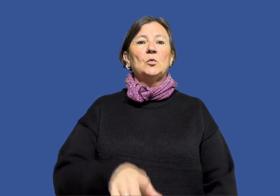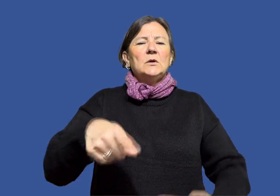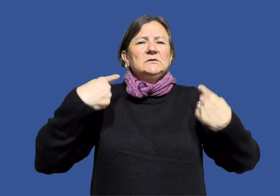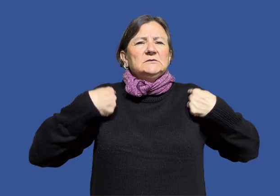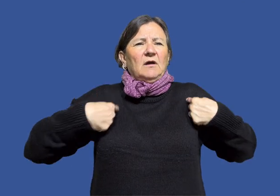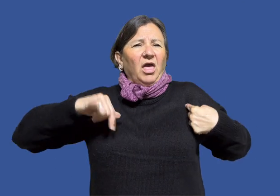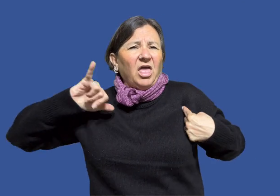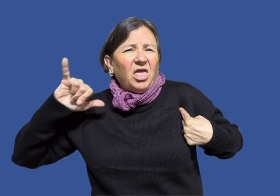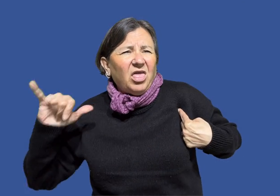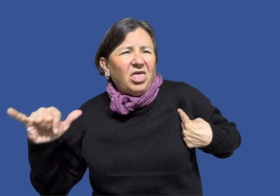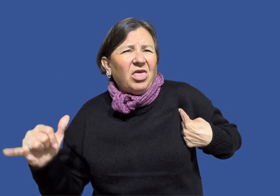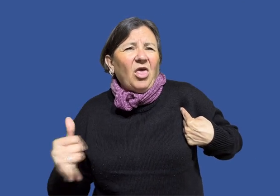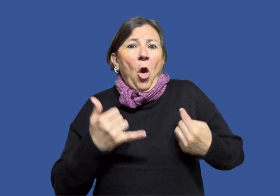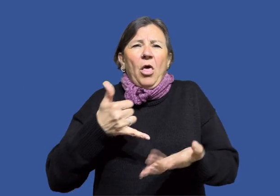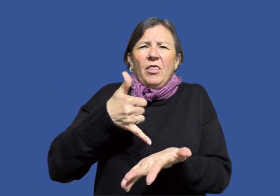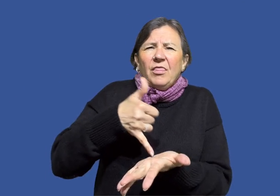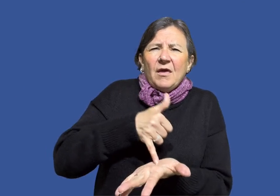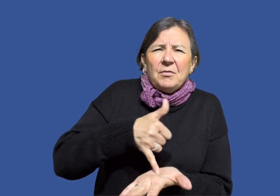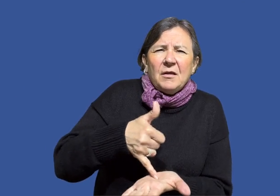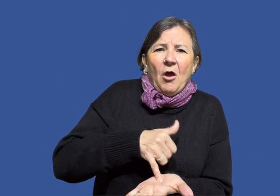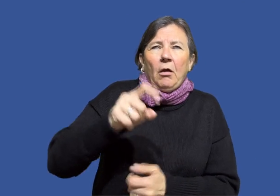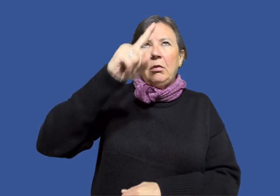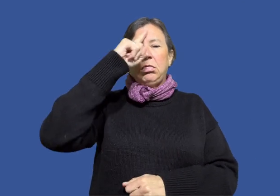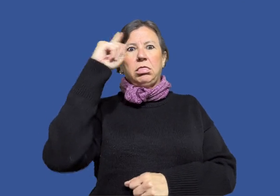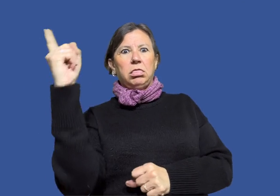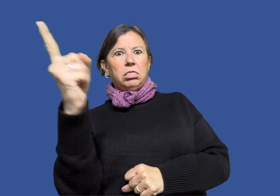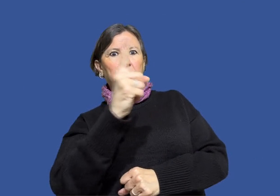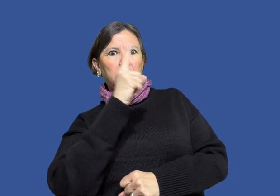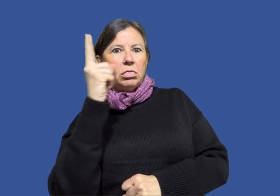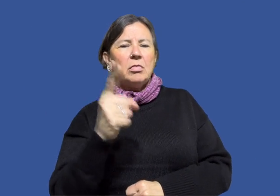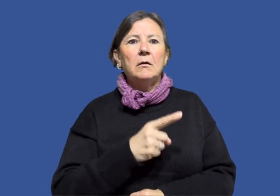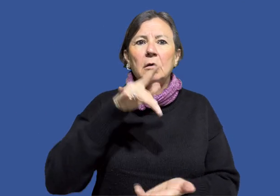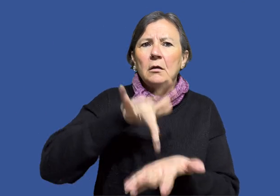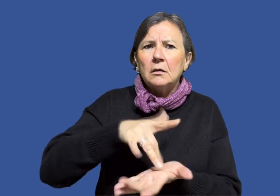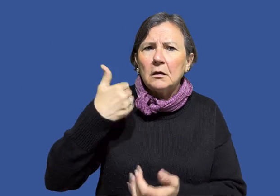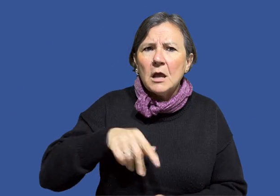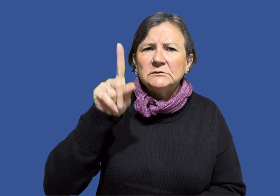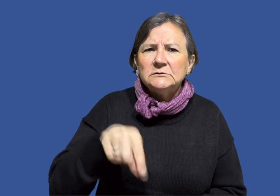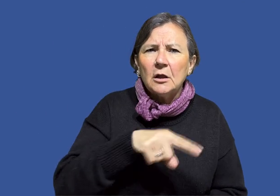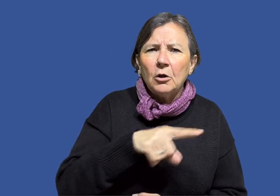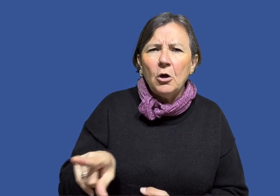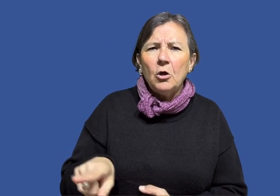Has notat que estàs cansat, dèbil o marejat?